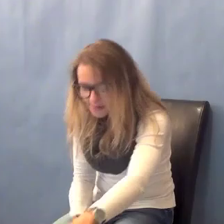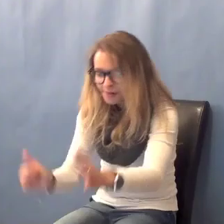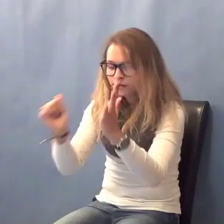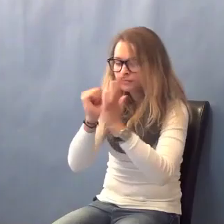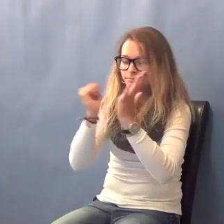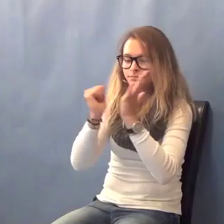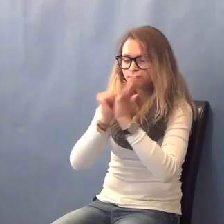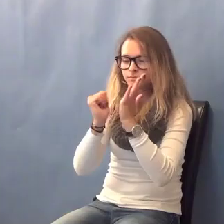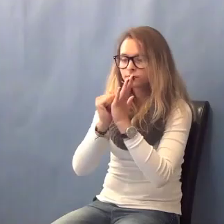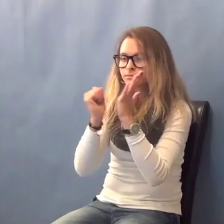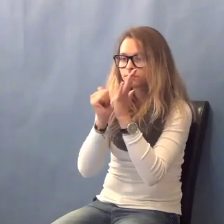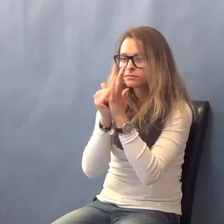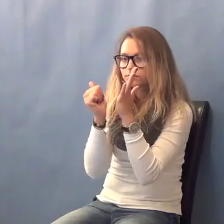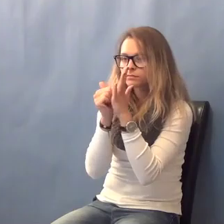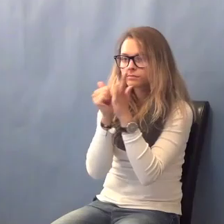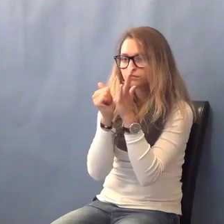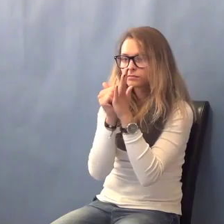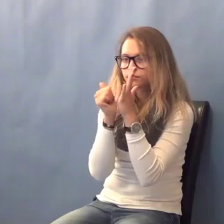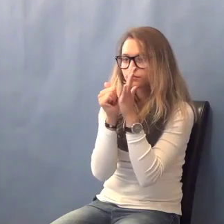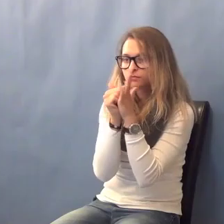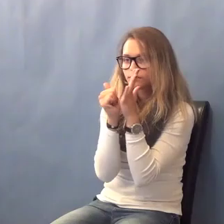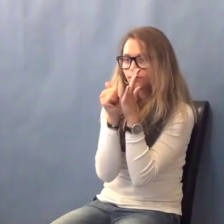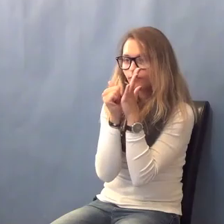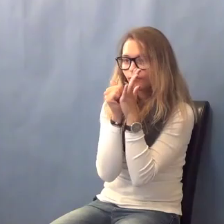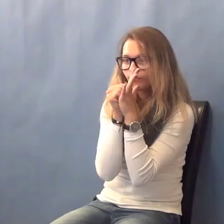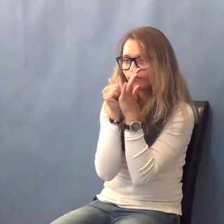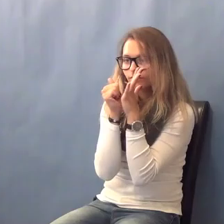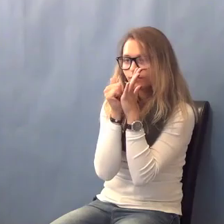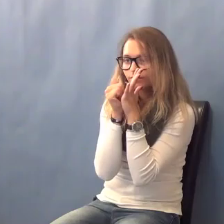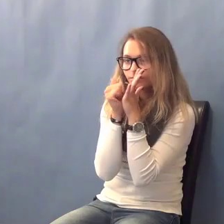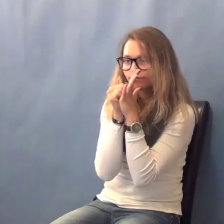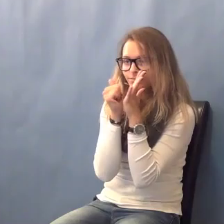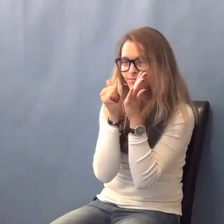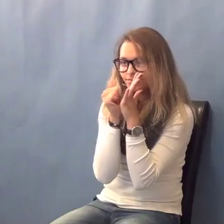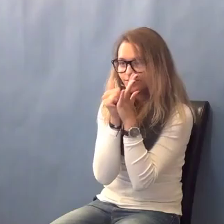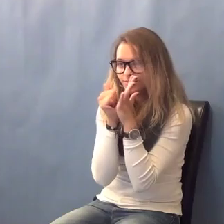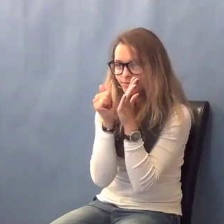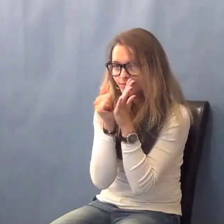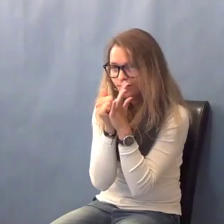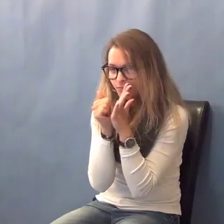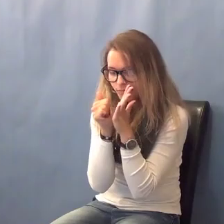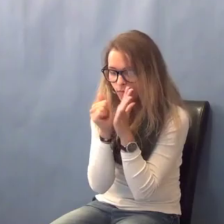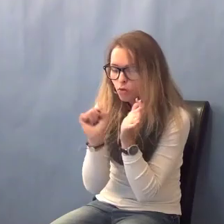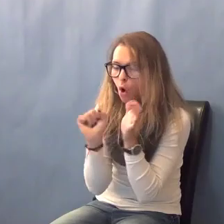Szesnastego?